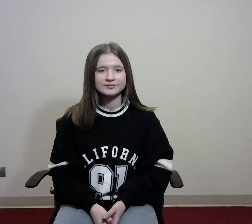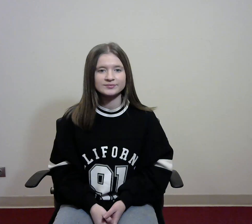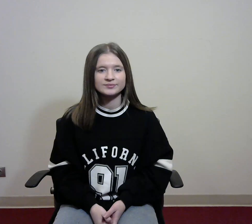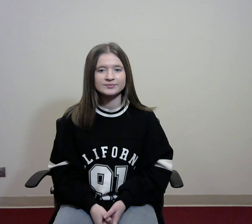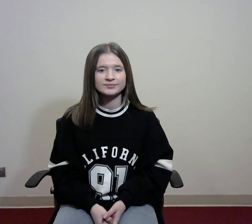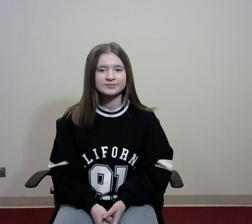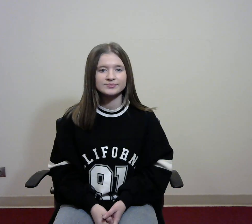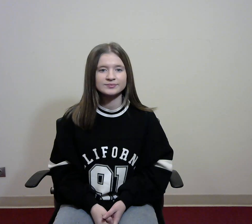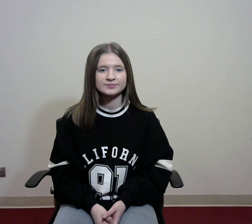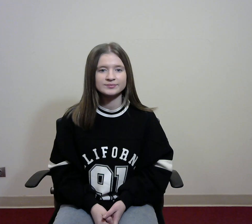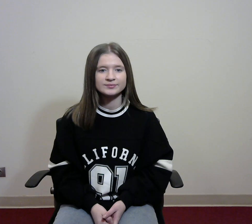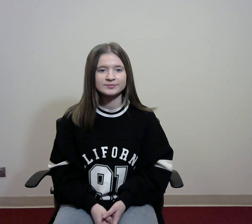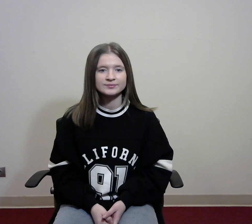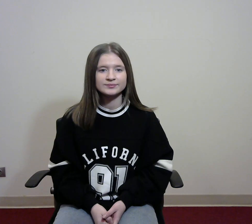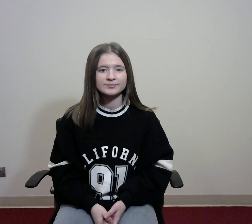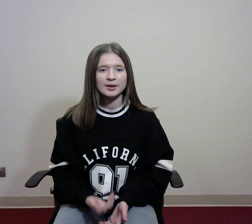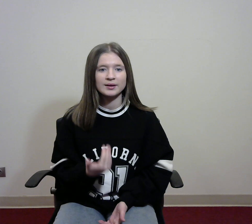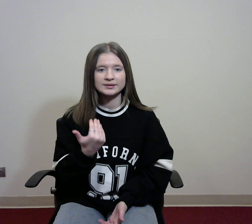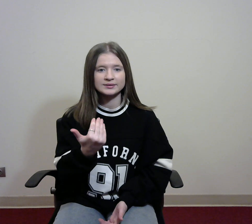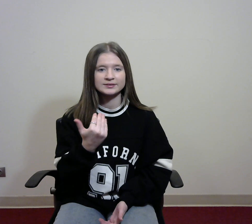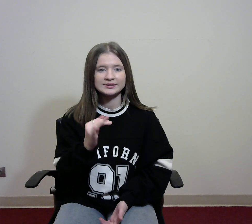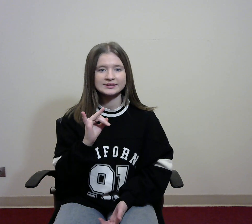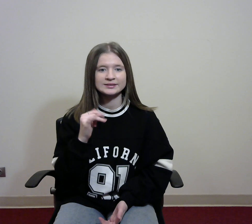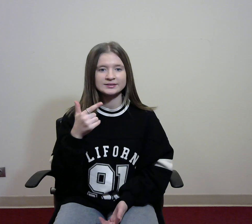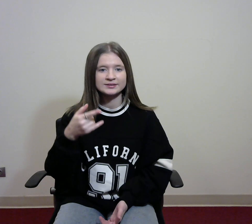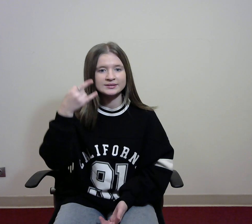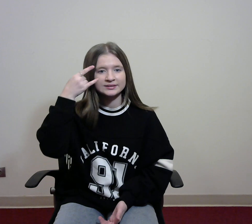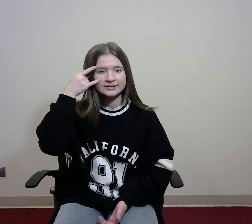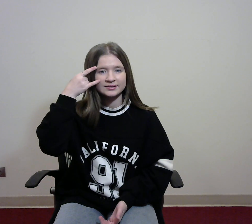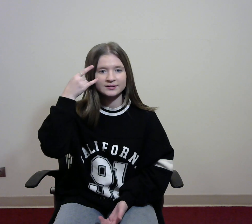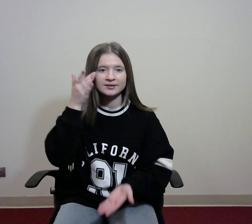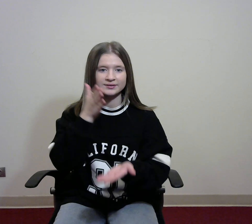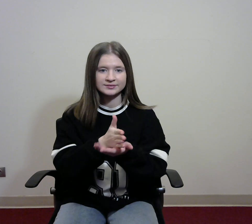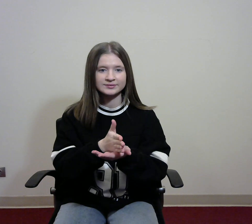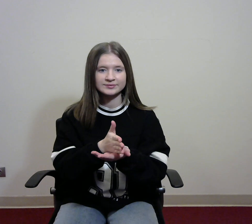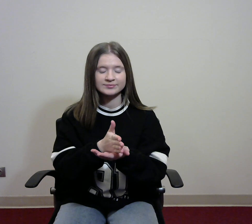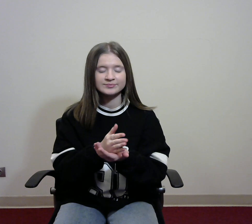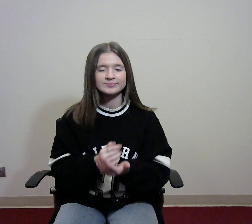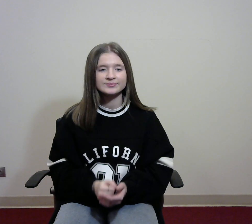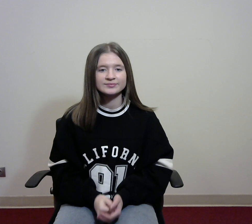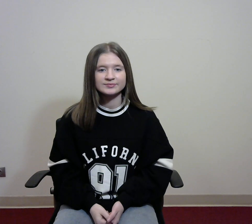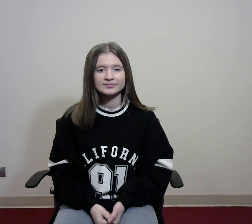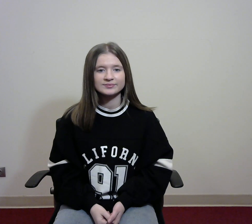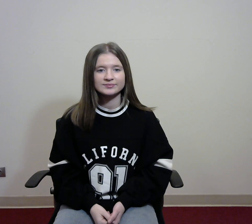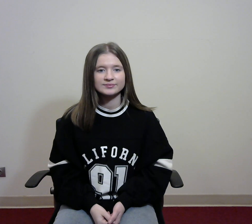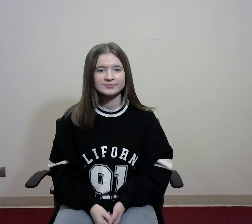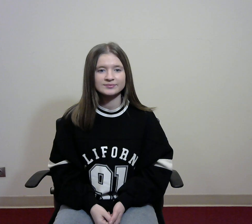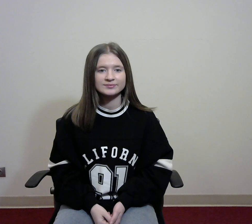Sənin instagramın var?